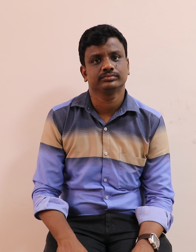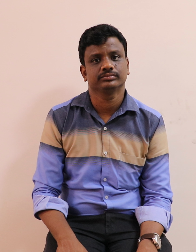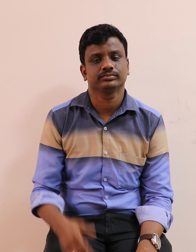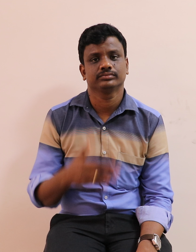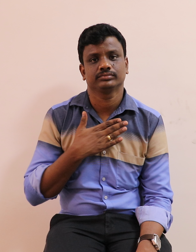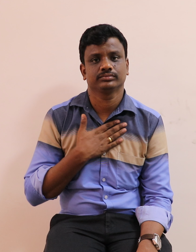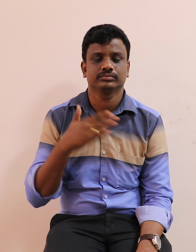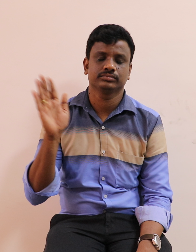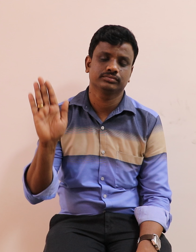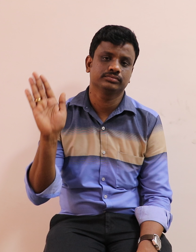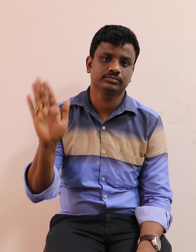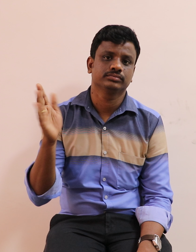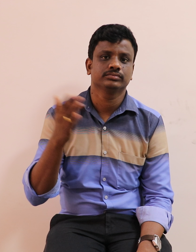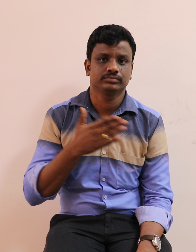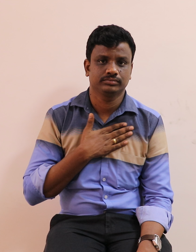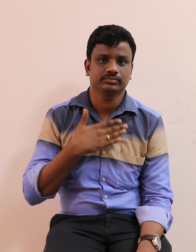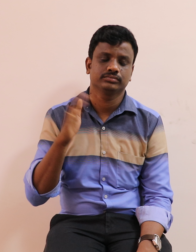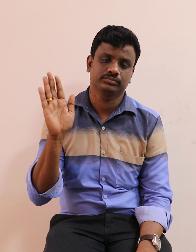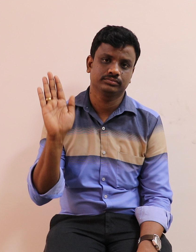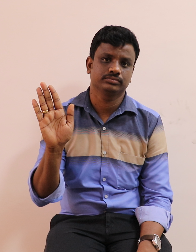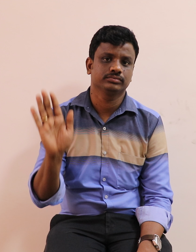do not worry